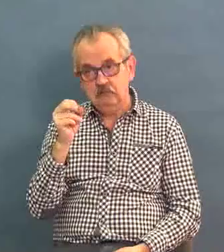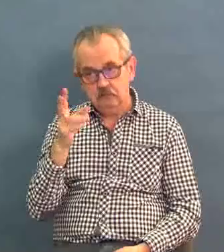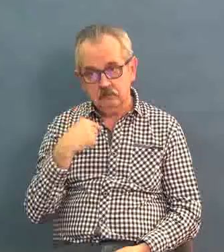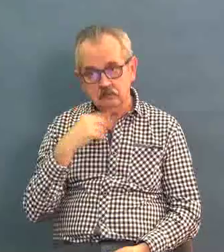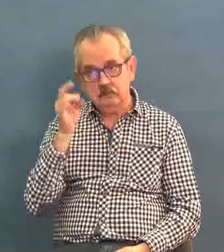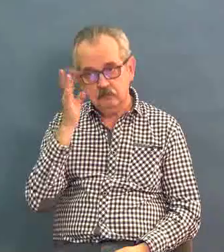Ja rano.